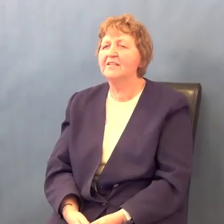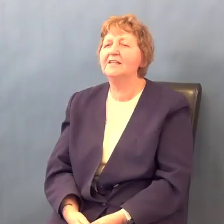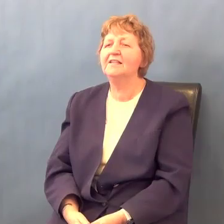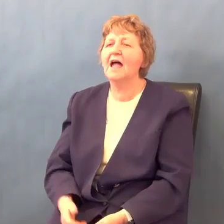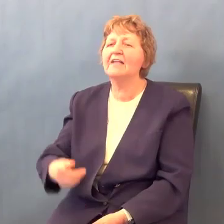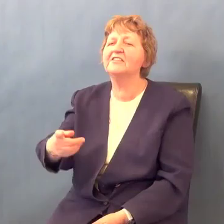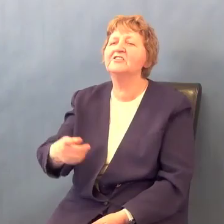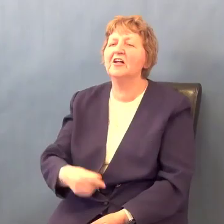A ty?